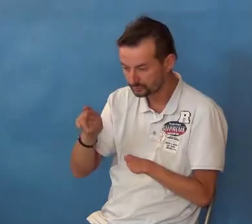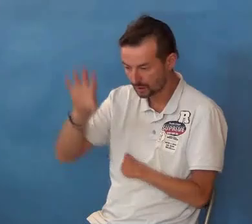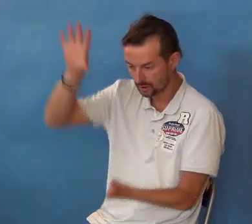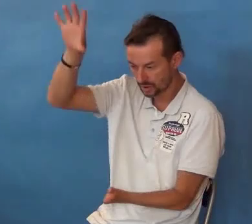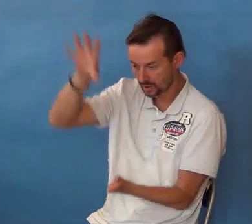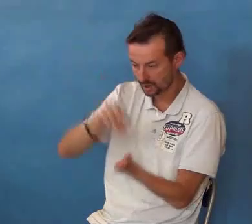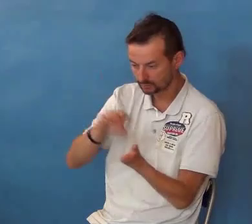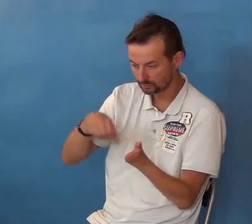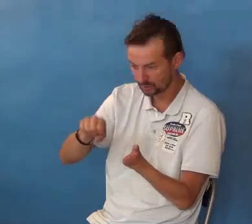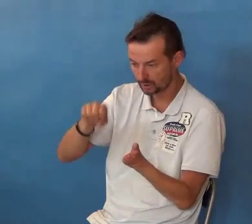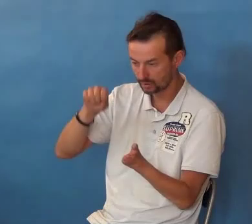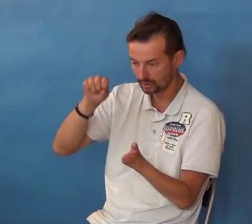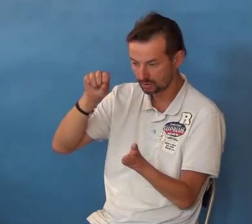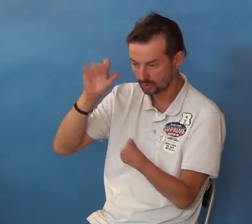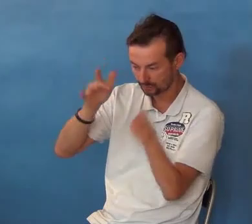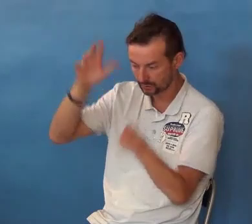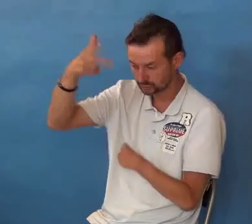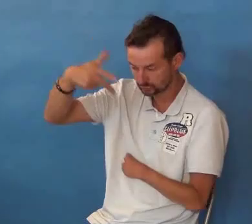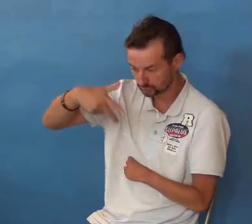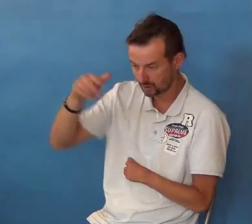Zakaz dotyczy 3 rzeczy razem: kasku, roweru i motoru.